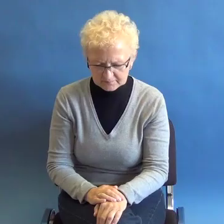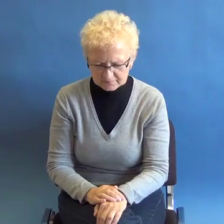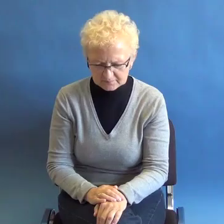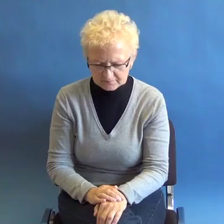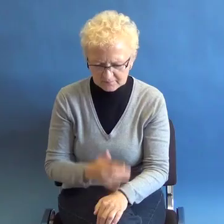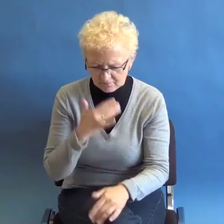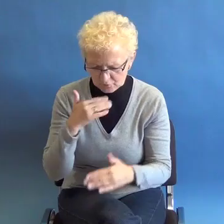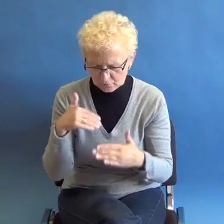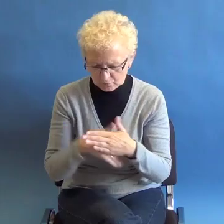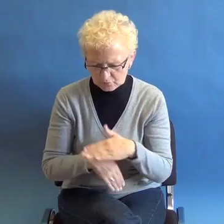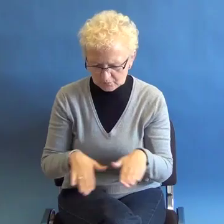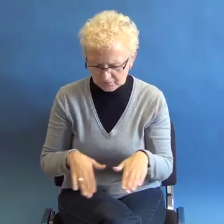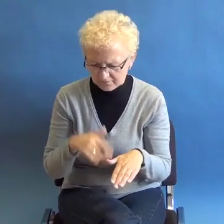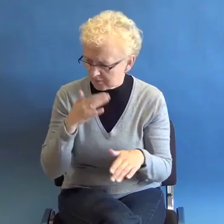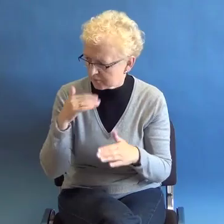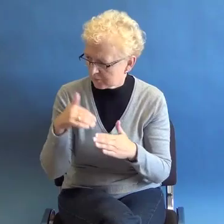Można się utopić w basenie.